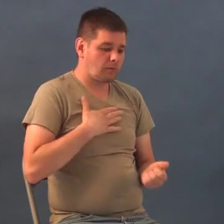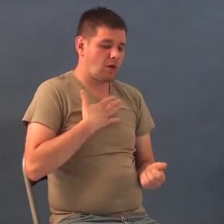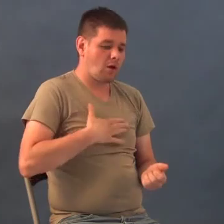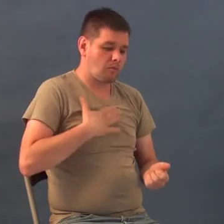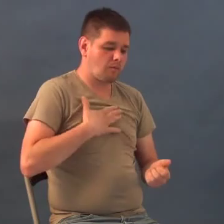Dwudziesty drugi.